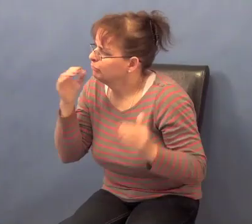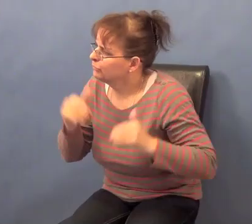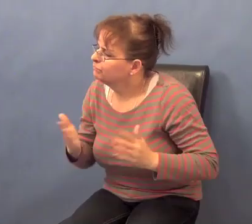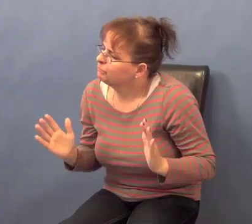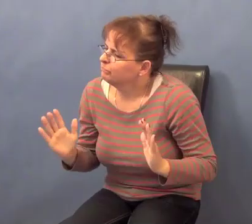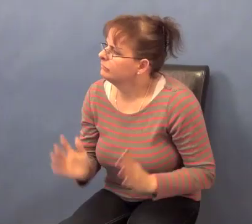Mogą być skargi.